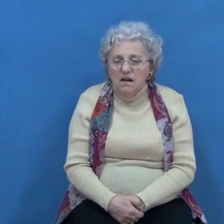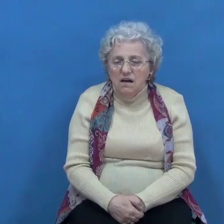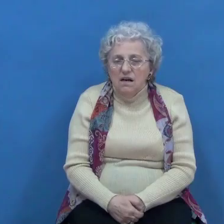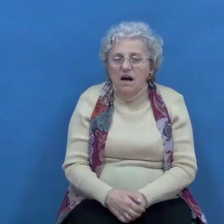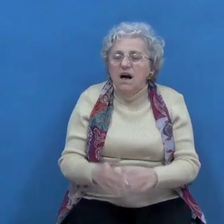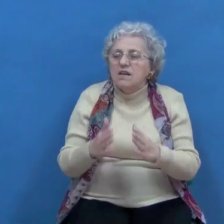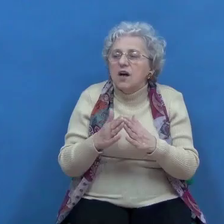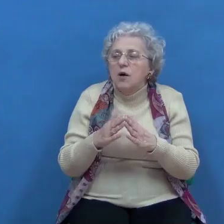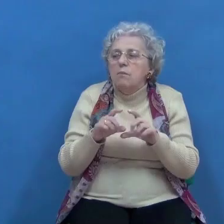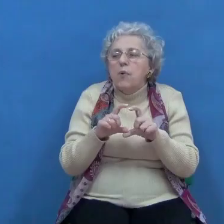W domu, bloku...